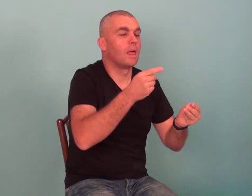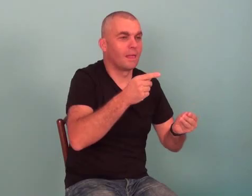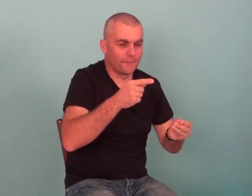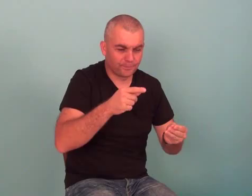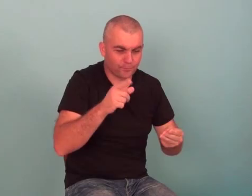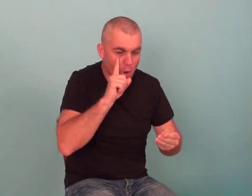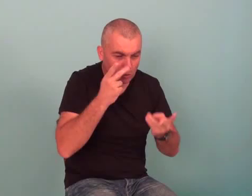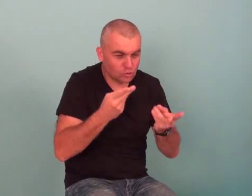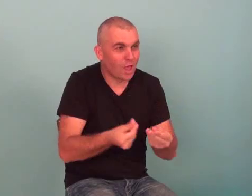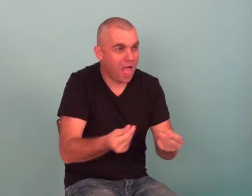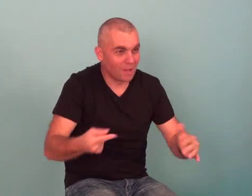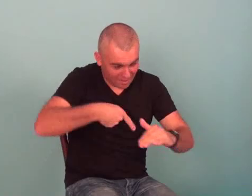Chłopiec szuka pod ziemią.